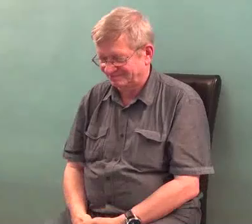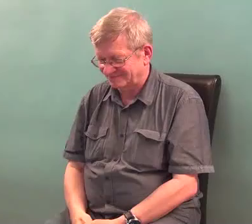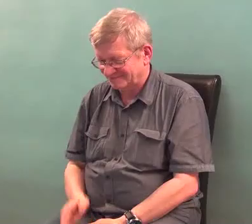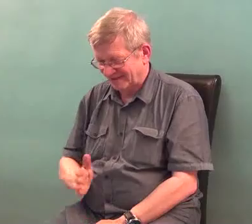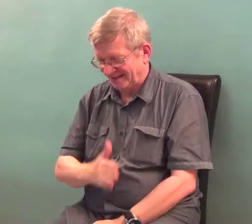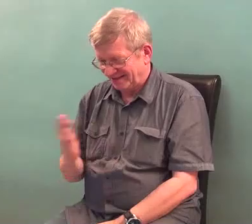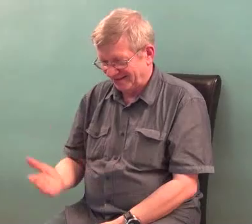Następne.